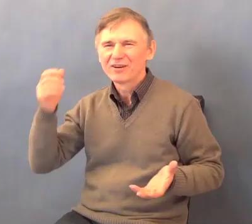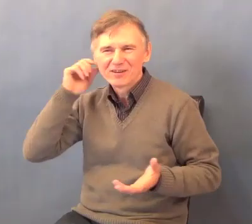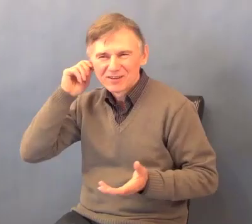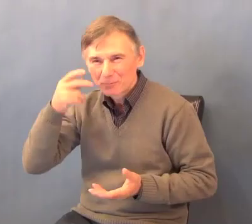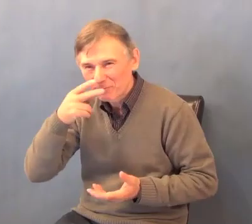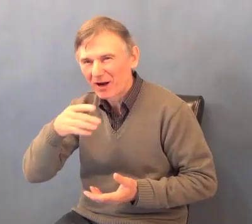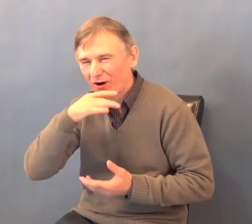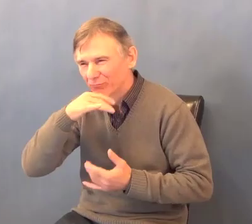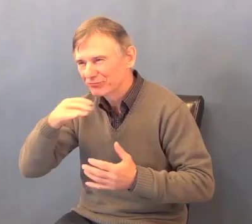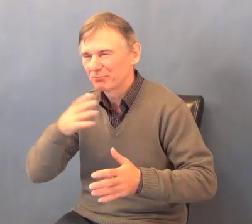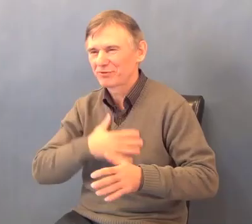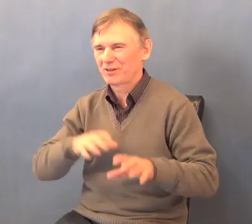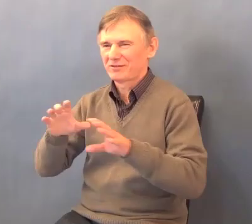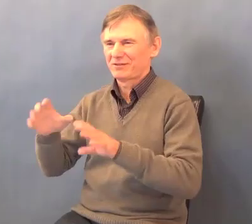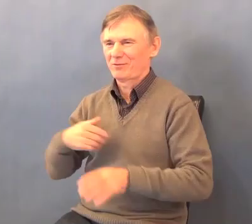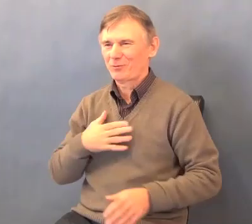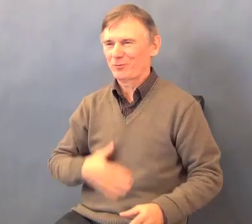Dziewczyny różne, ciekawe, miło jest oglądać.